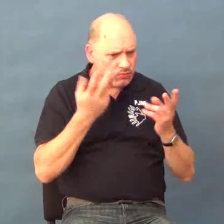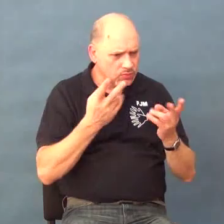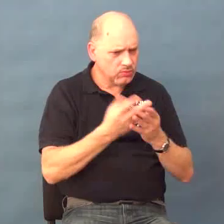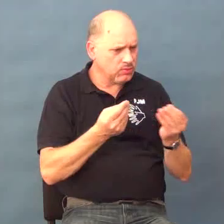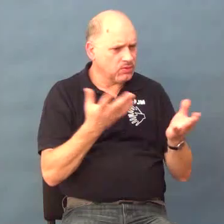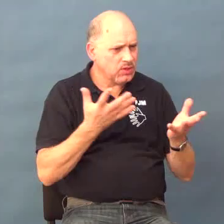Gdzie zniknęła?